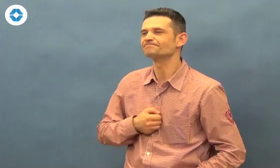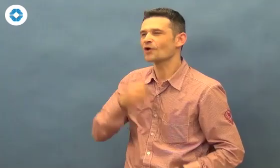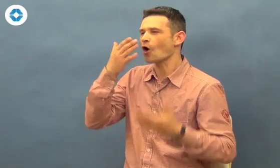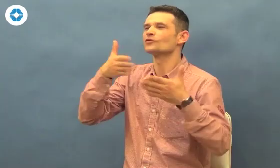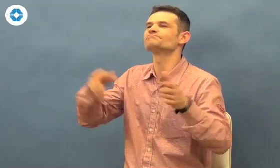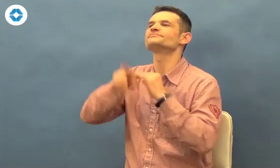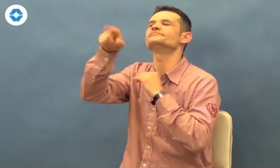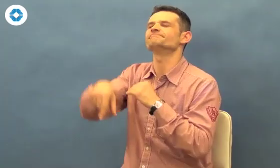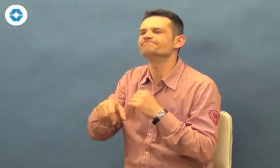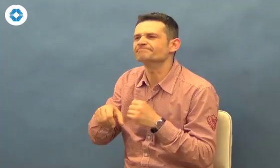Wyskoczyła przez otwarte okno.